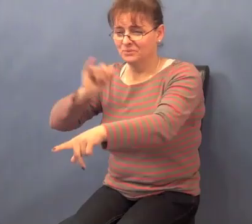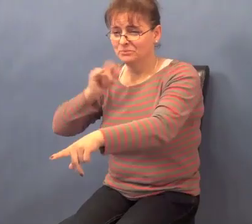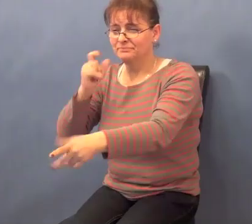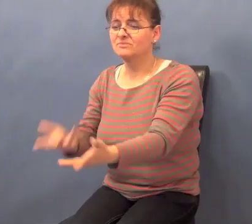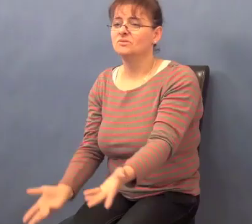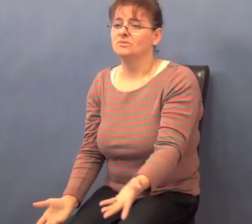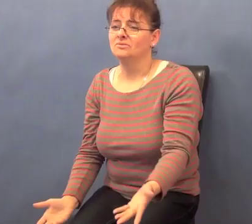Na wszelki wypadek zrób zdjęcie.